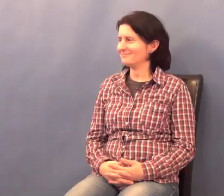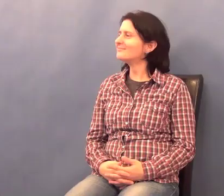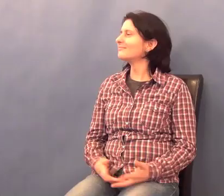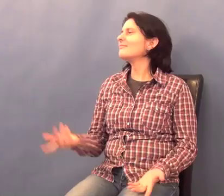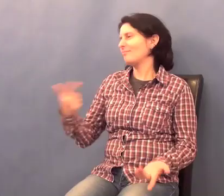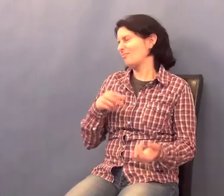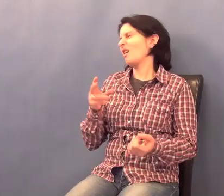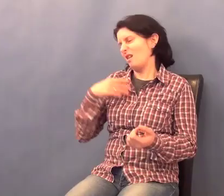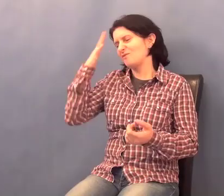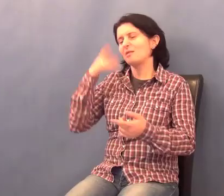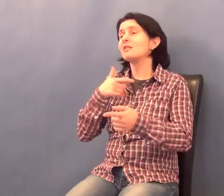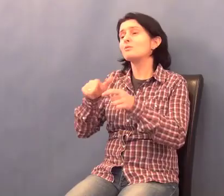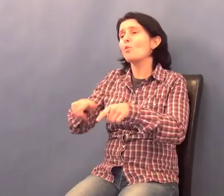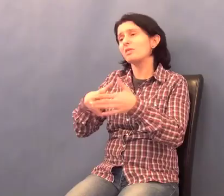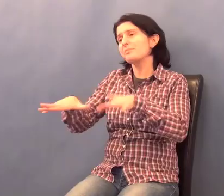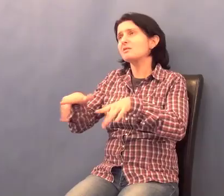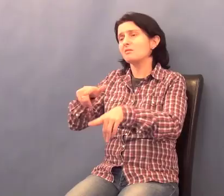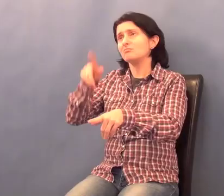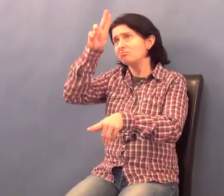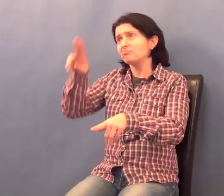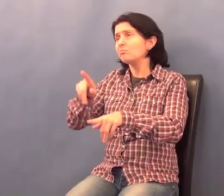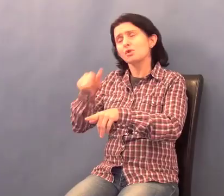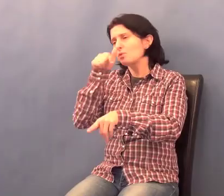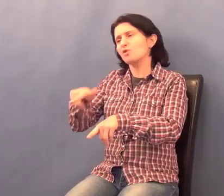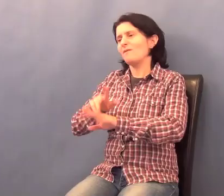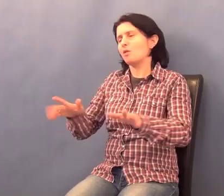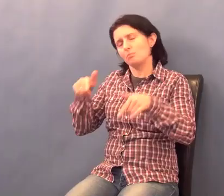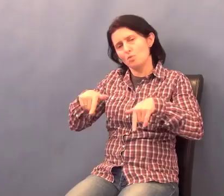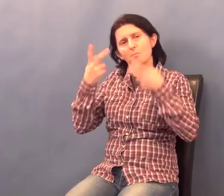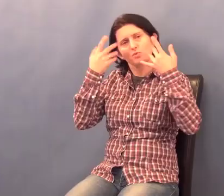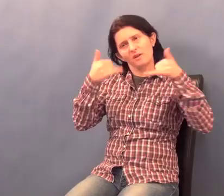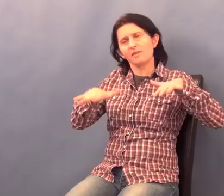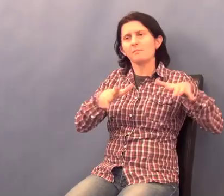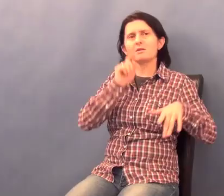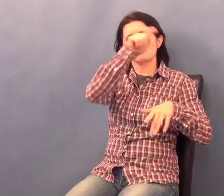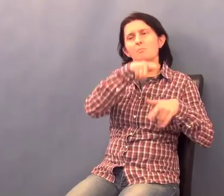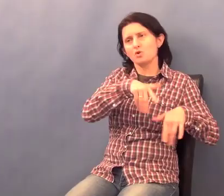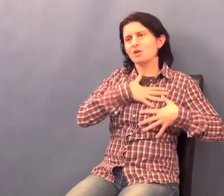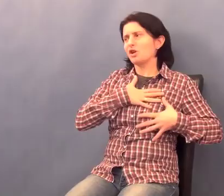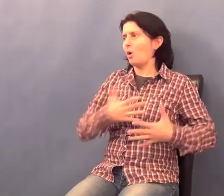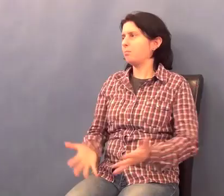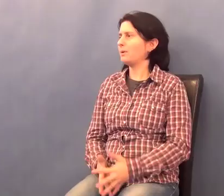Tak, ja wiem, gdybym widziała, że znak jest skreślony, że nie wolno, to bym musiała szukać innego miejsca gdzie można się kąpać.